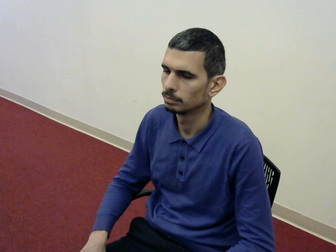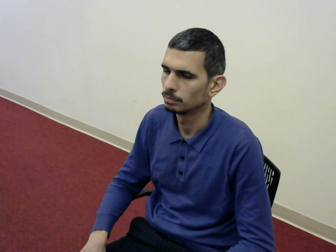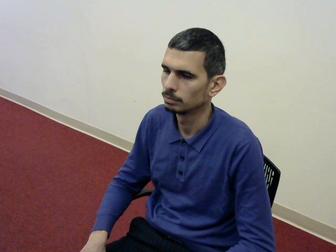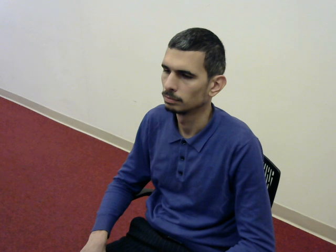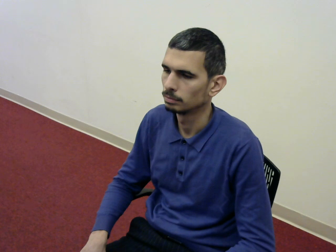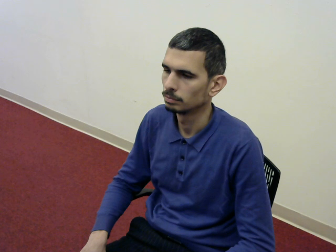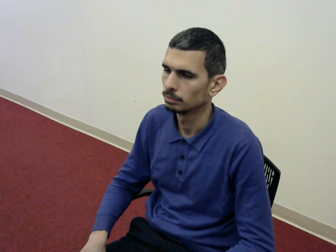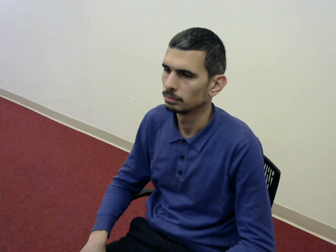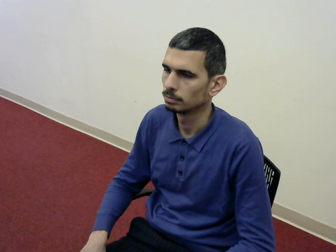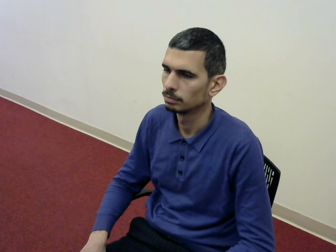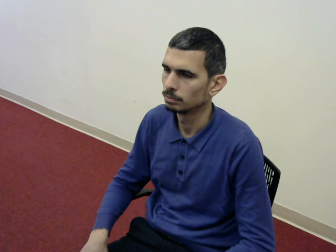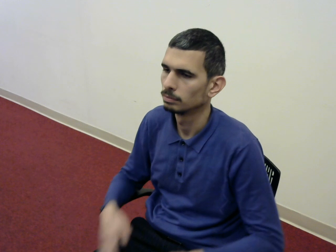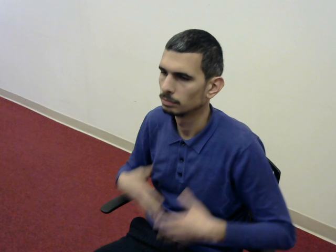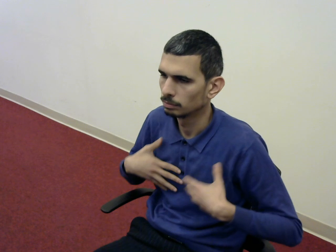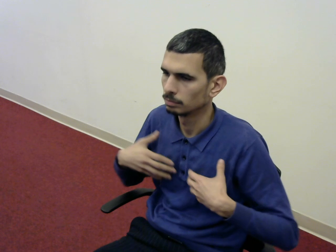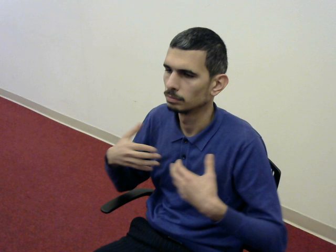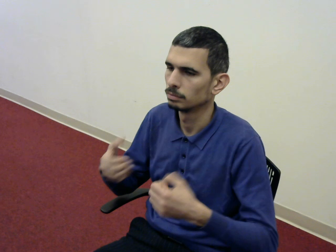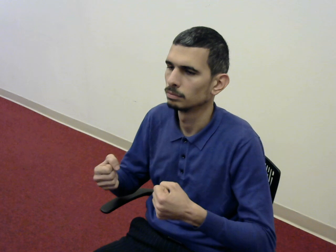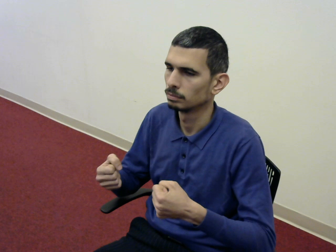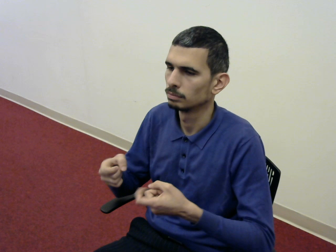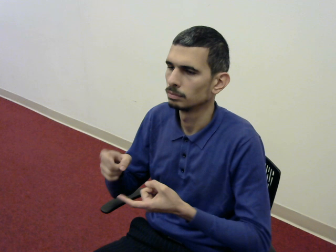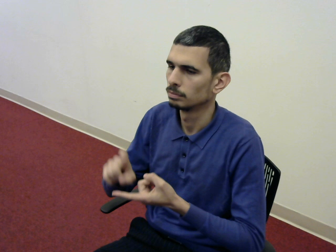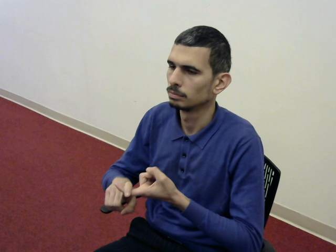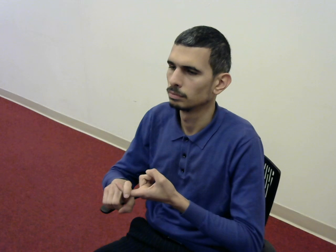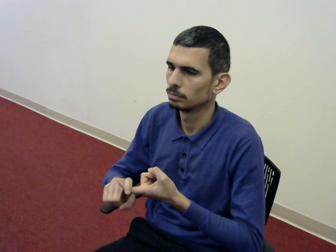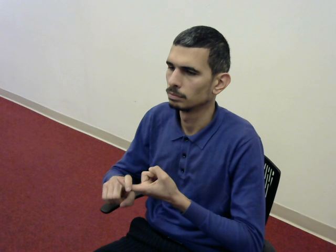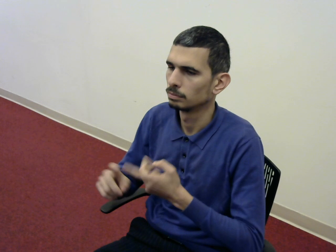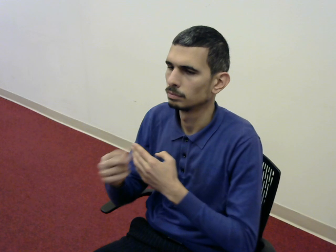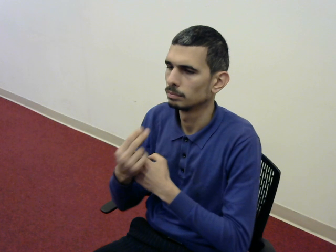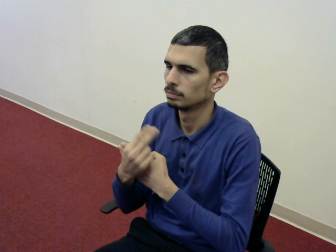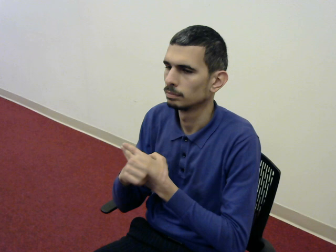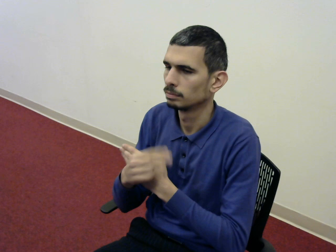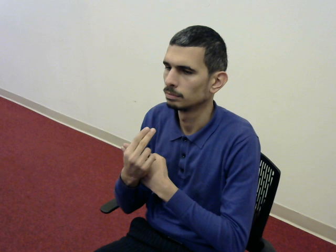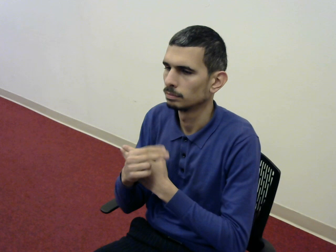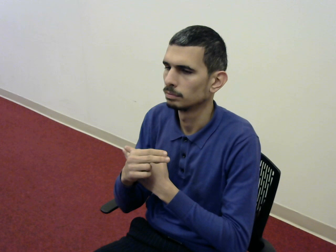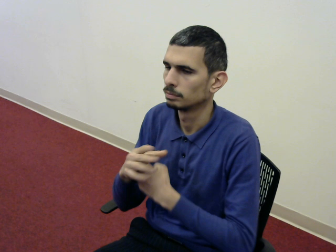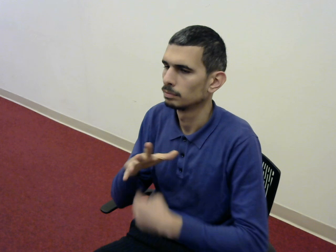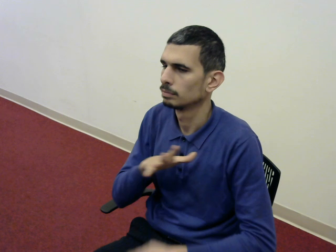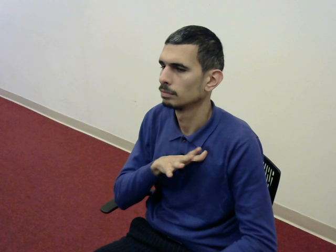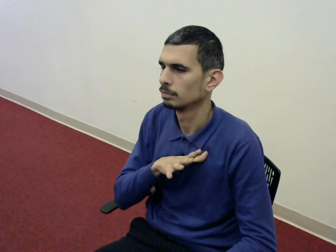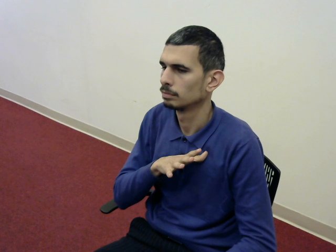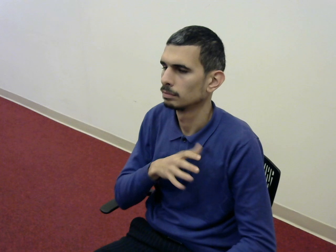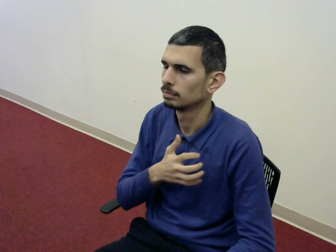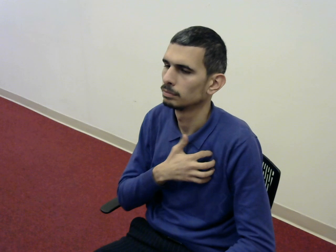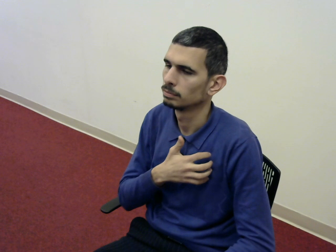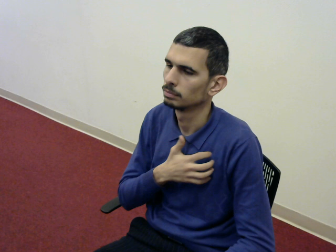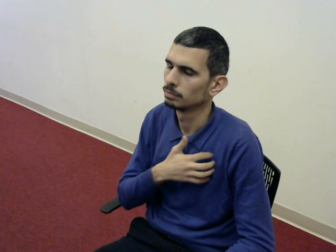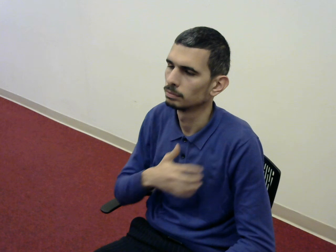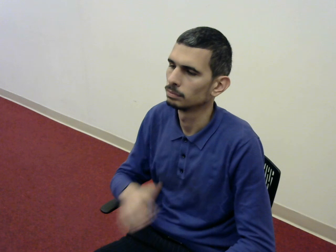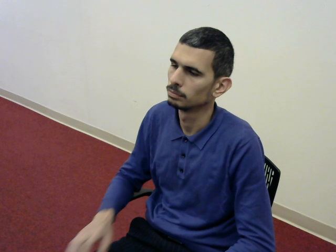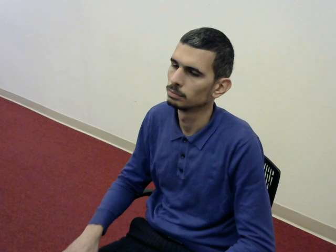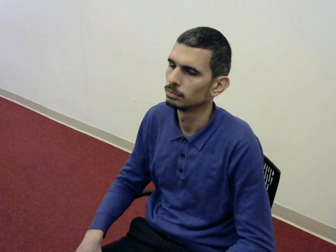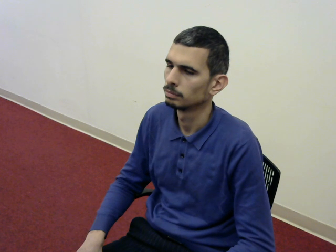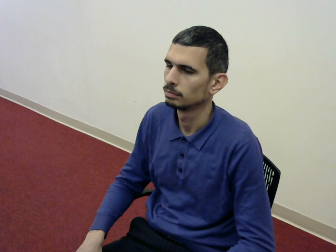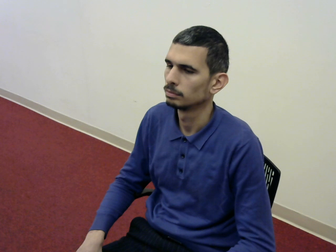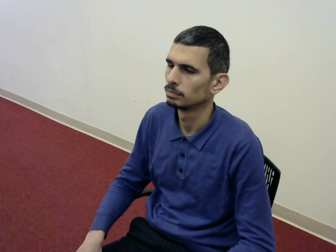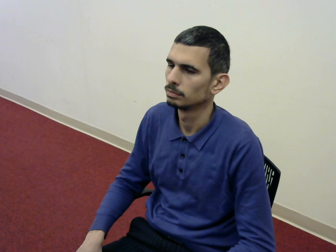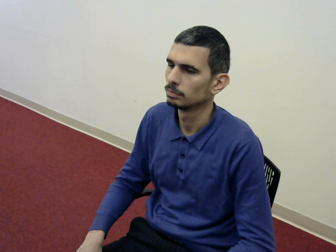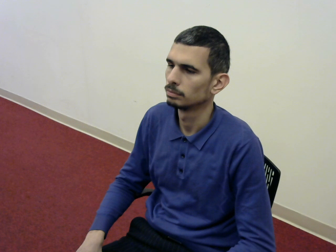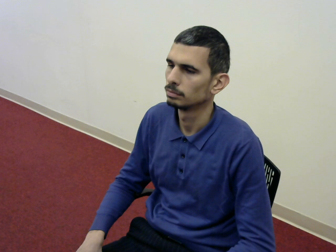Sağlamlığımla bağlı müalicə olmaq istəyirəm